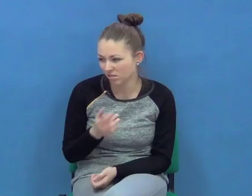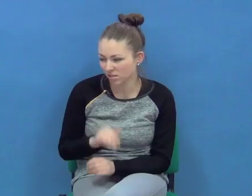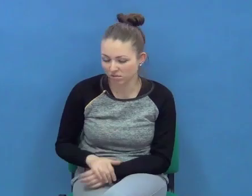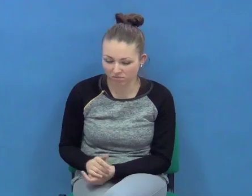Zgadza się.